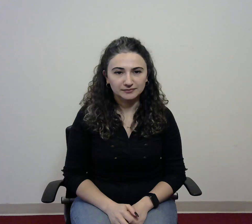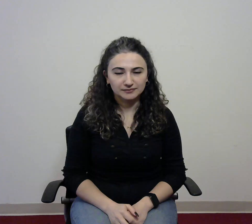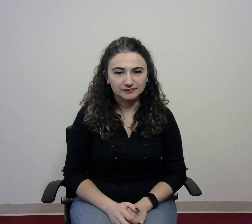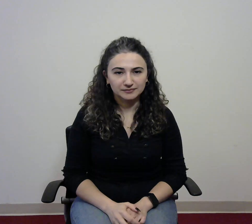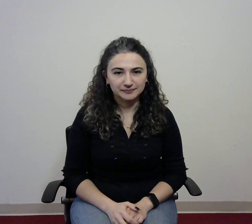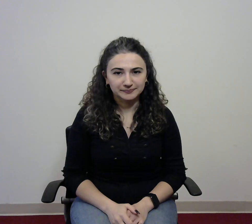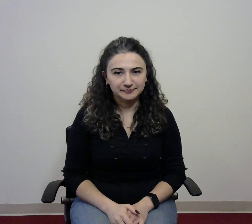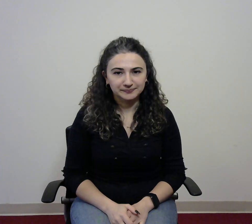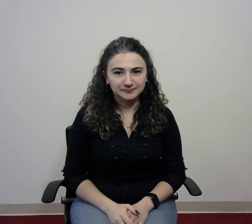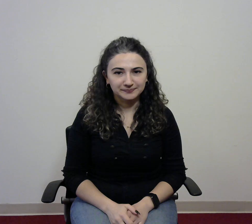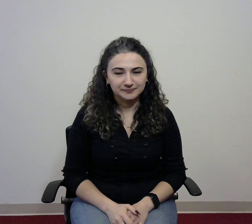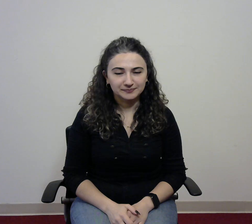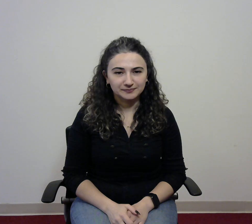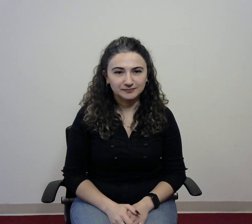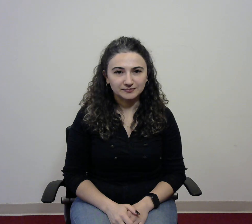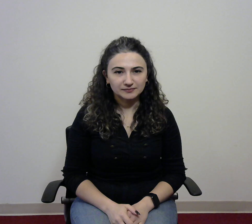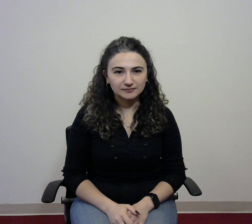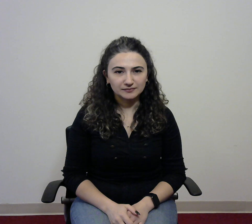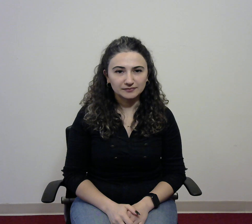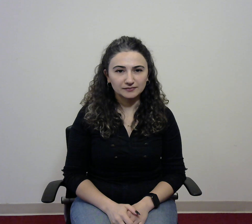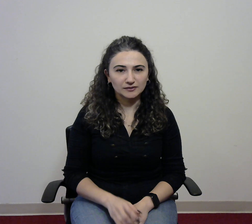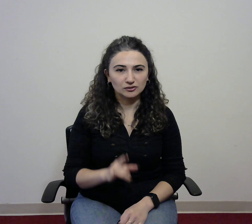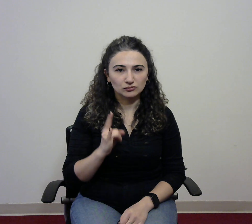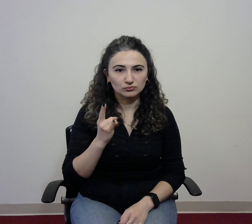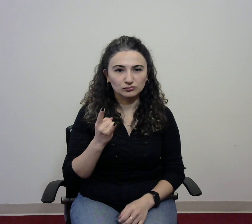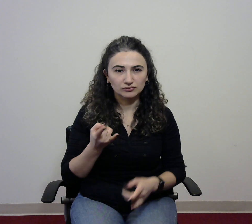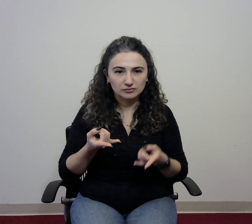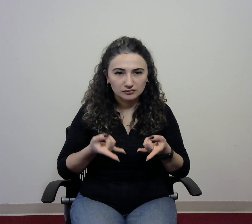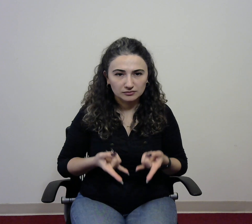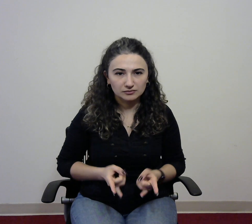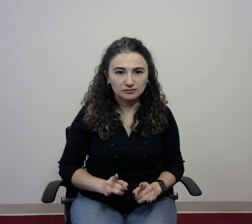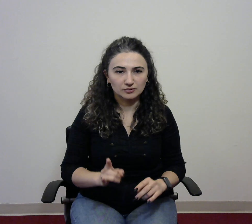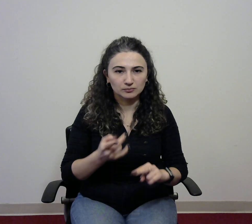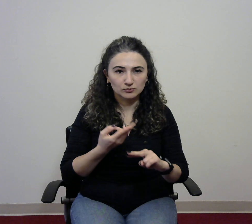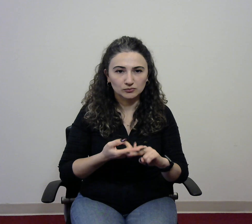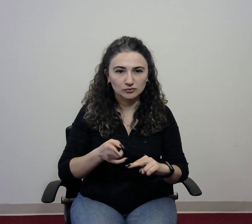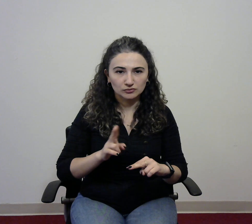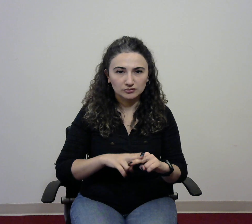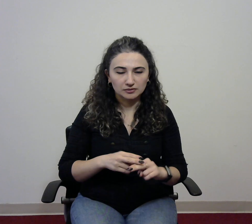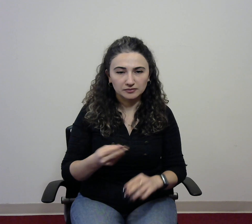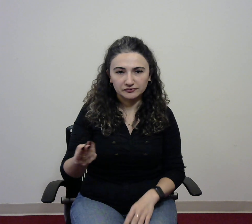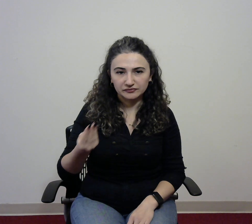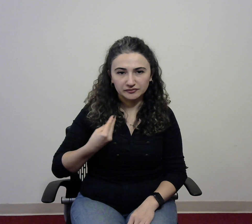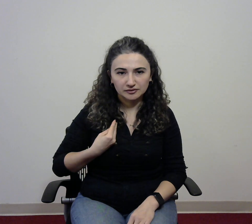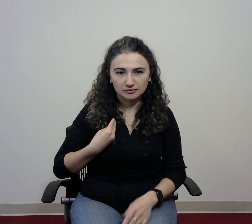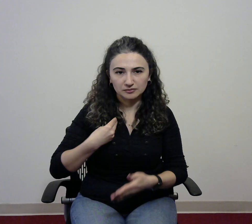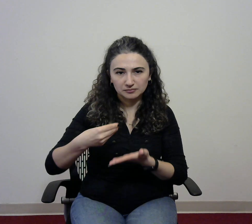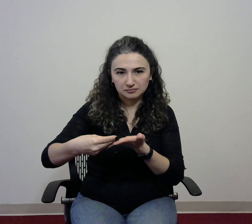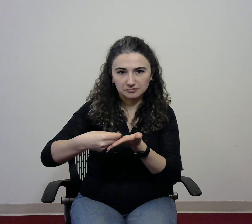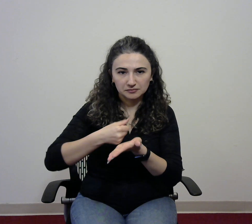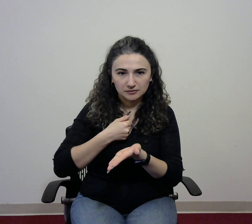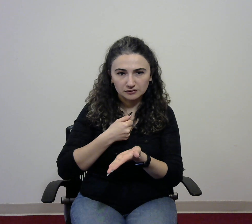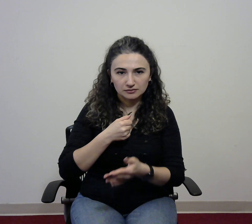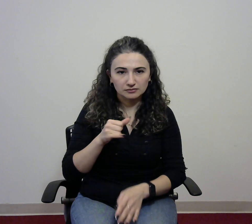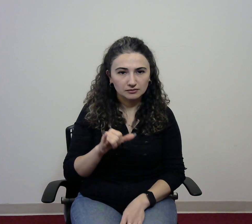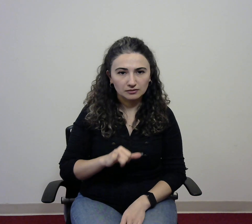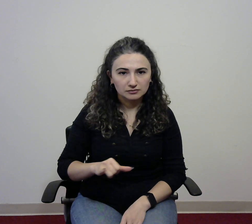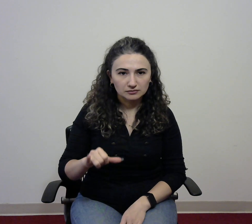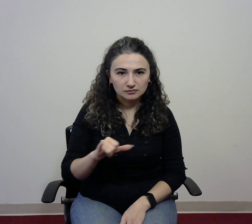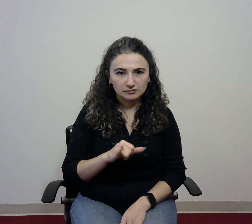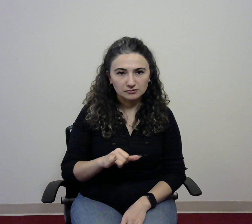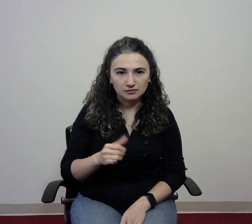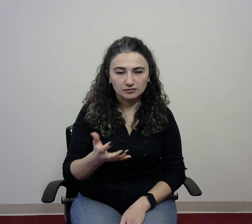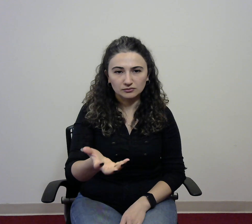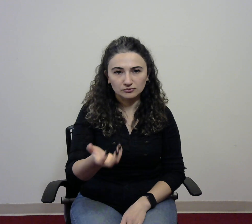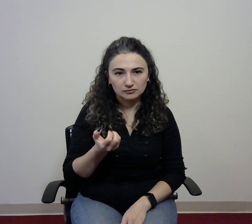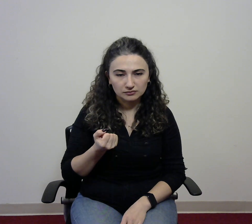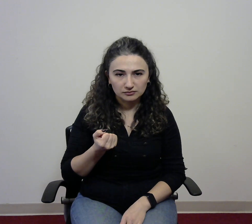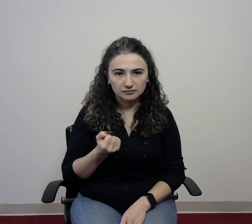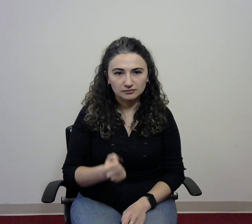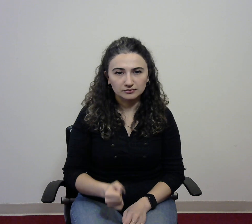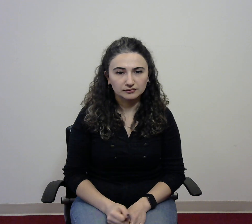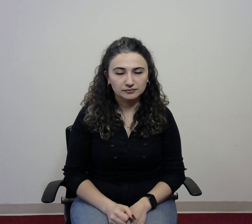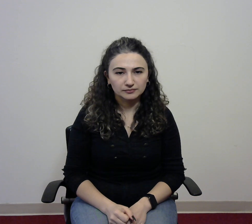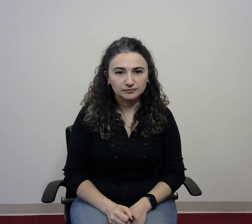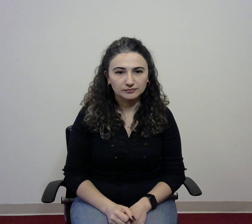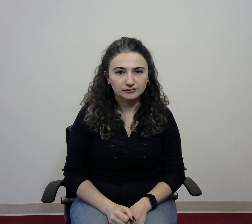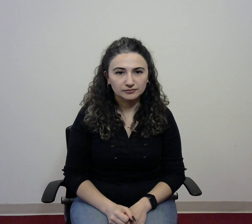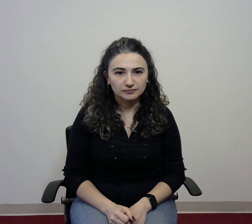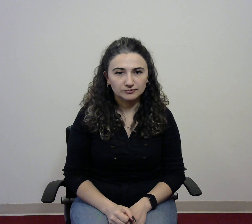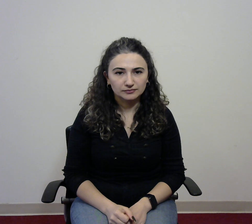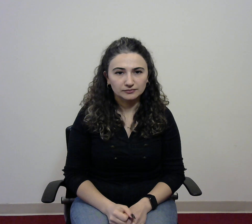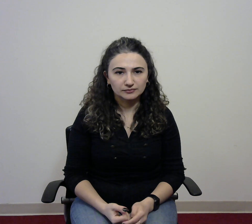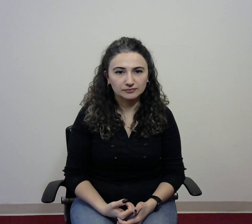Uşağın doğulmasına görə verilən ödəniş hardan alınır?